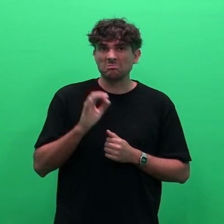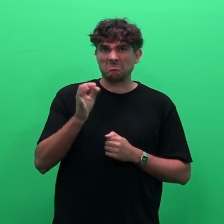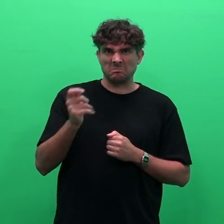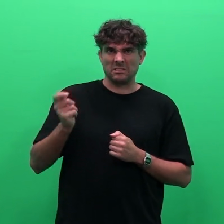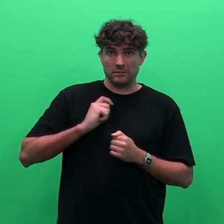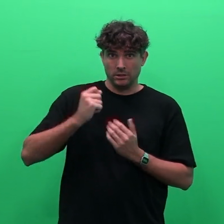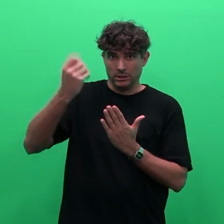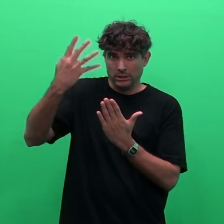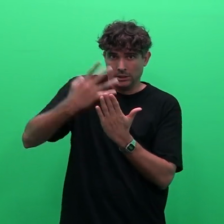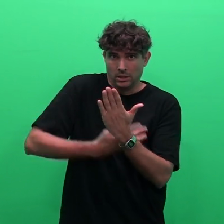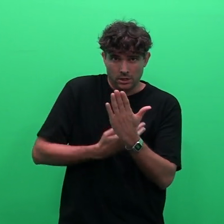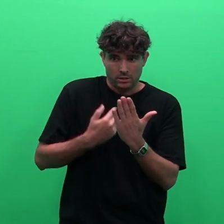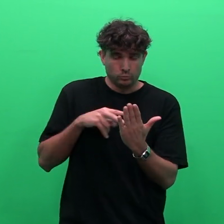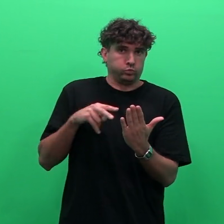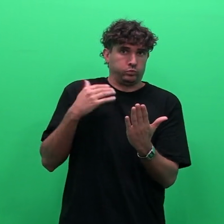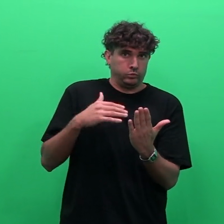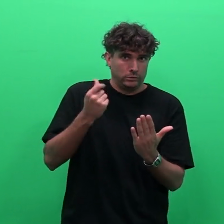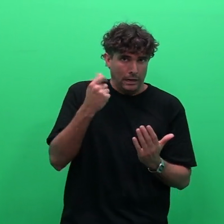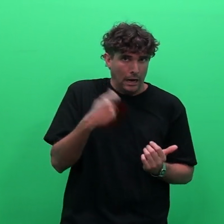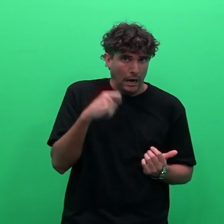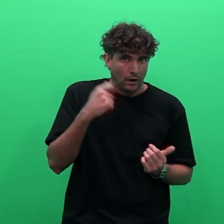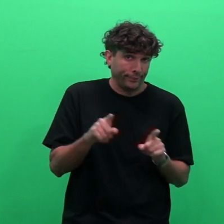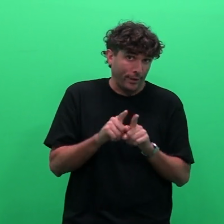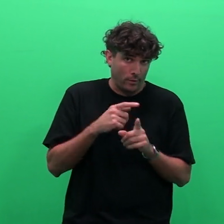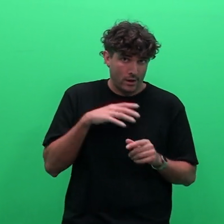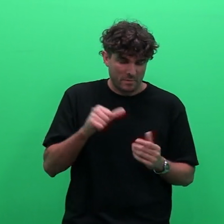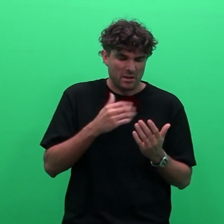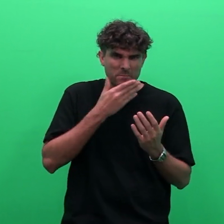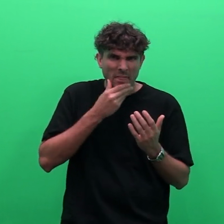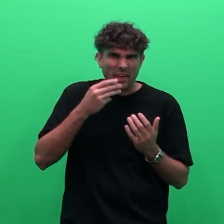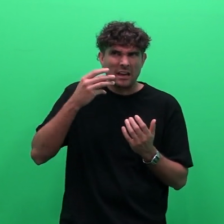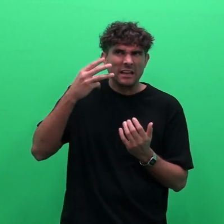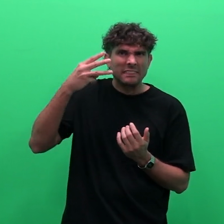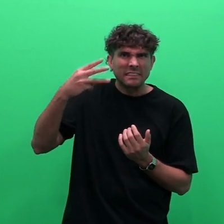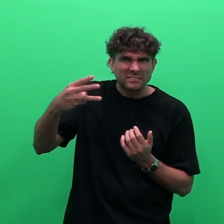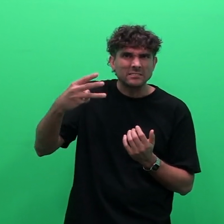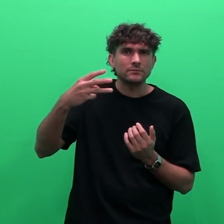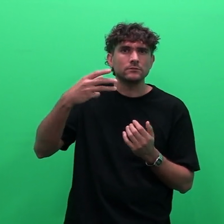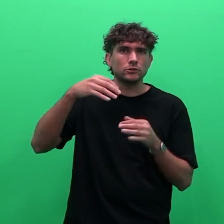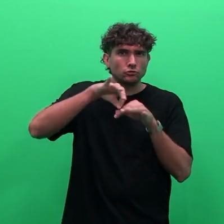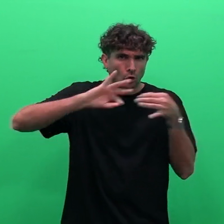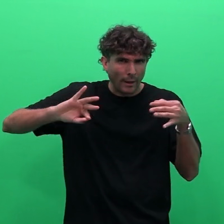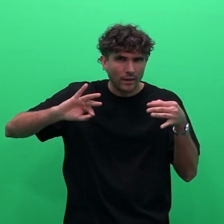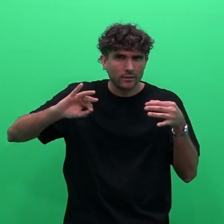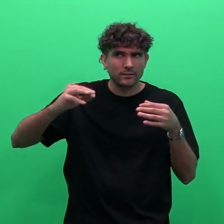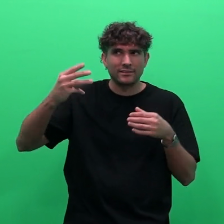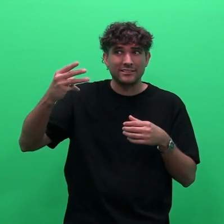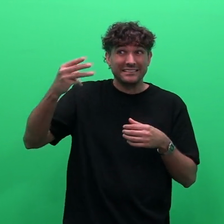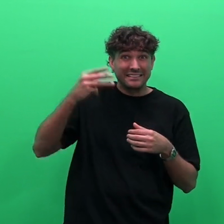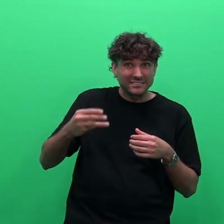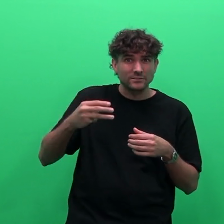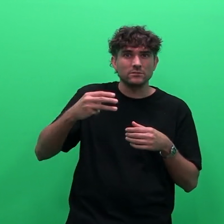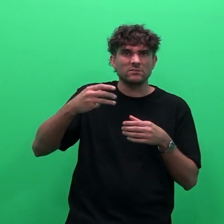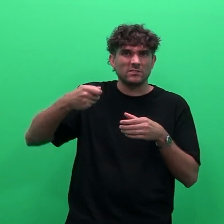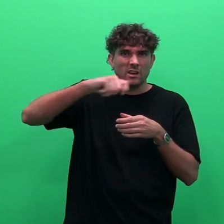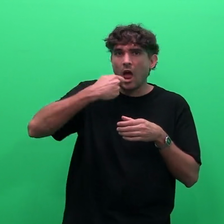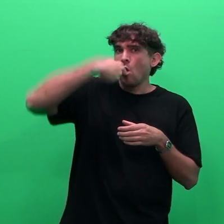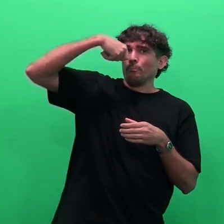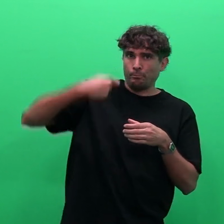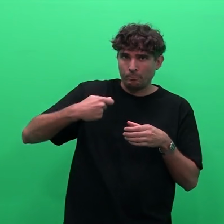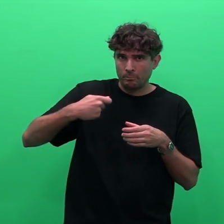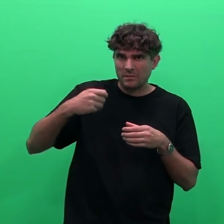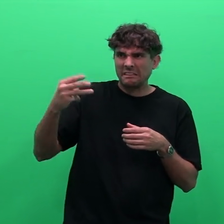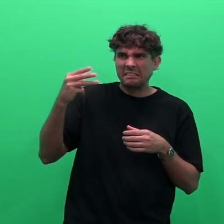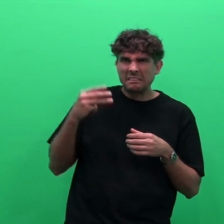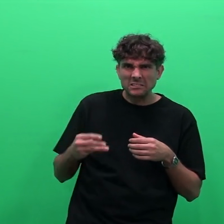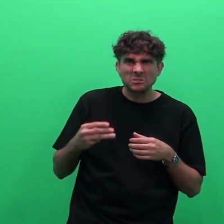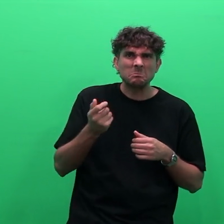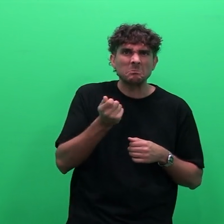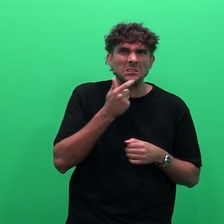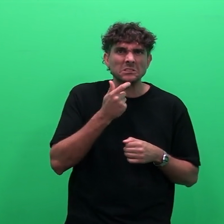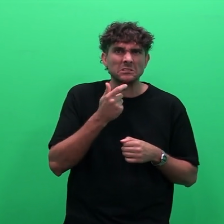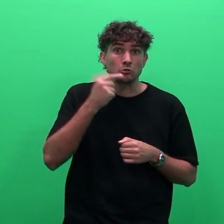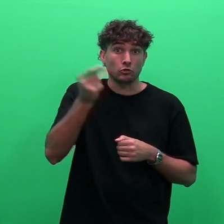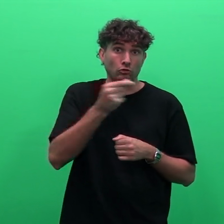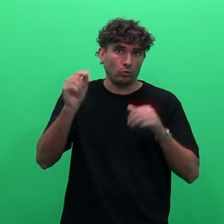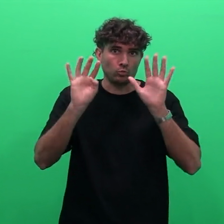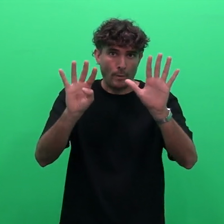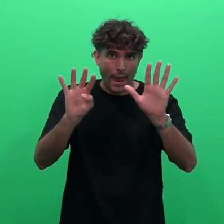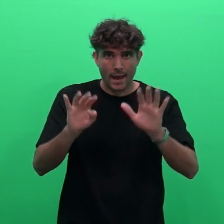Sí, m'han receptat moltes coses, són molt cares, però és igual les compraré. Em sembla que tres són sobres, tres són xarops, i les altres tres són pastilles. En total en tinc nou.